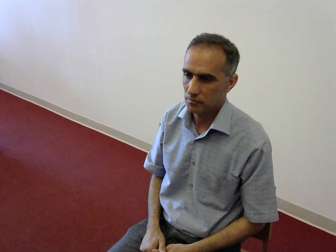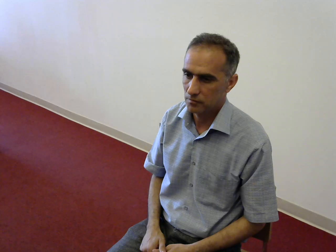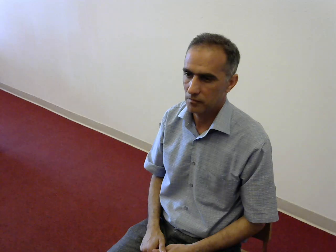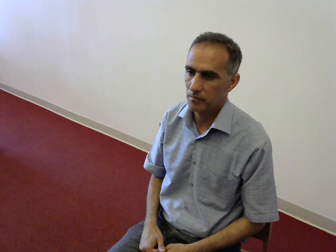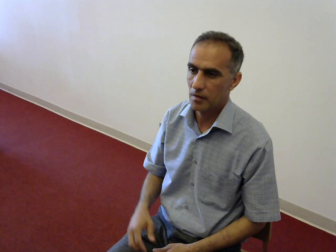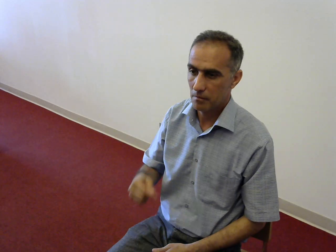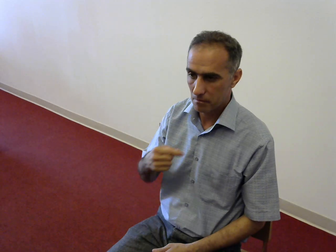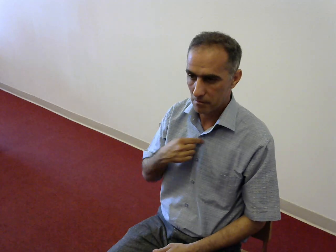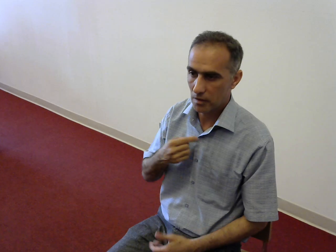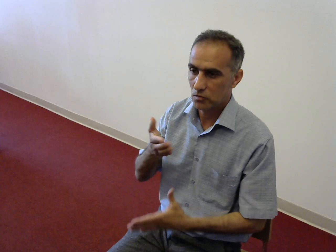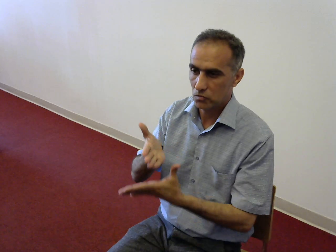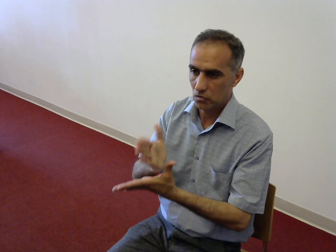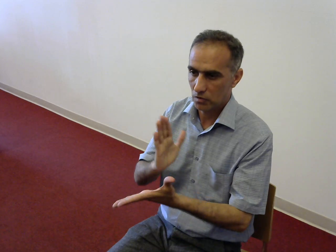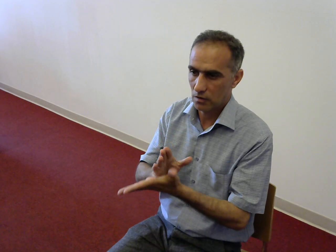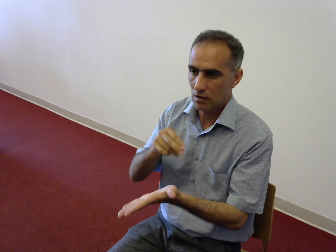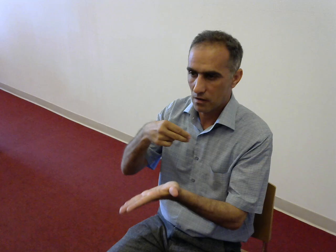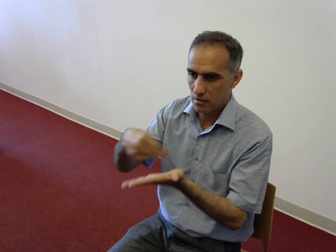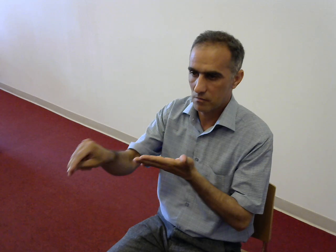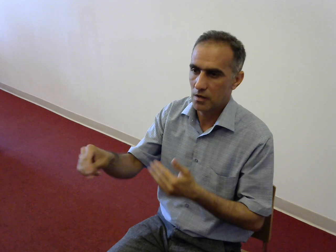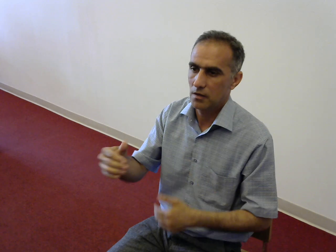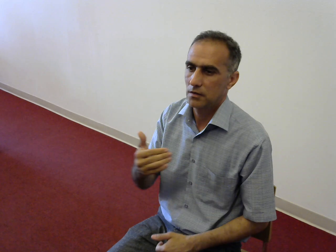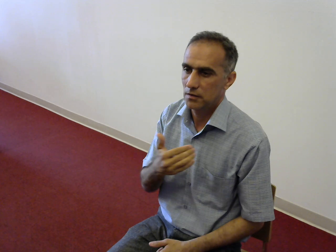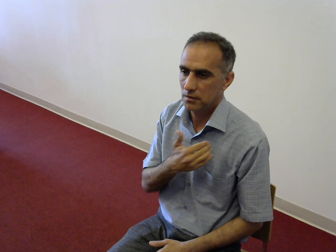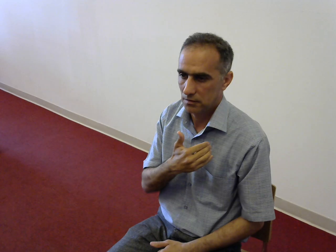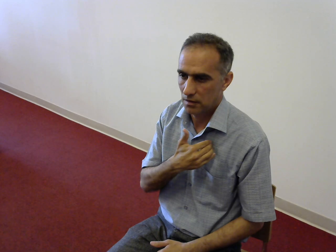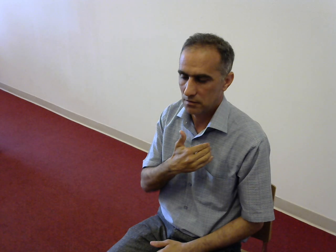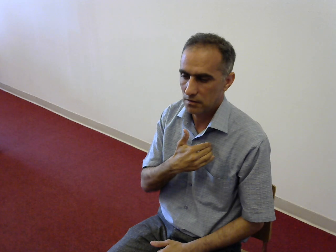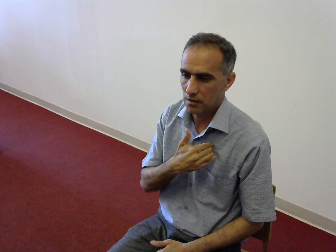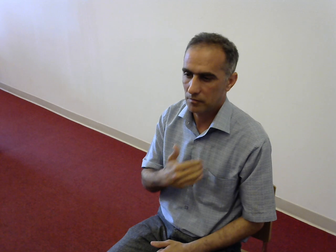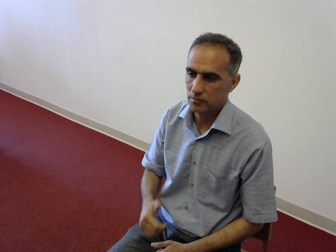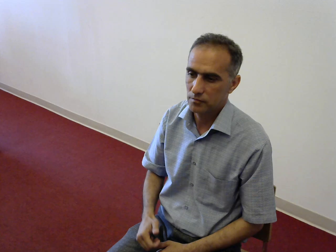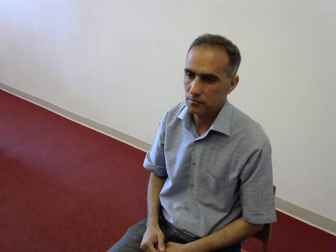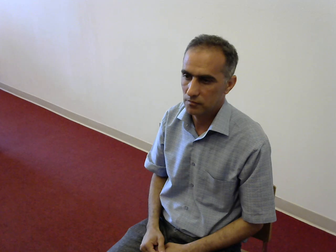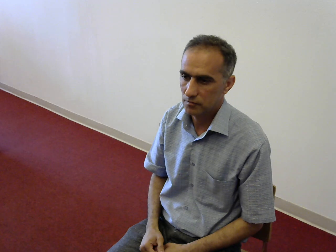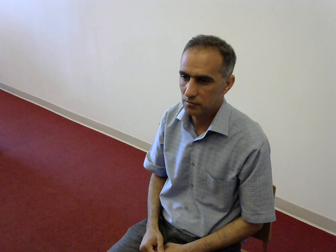Mən çörək almaq istəyirəm